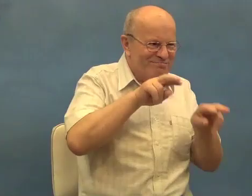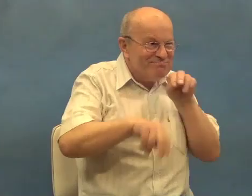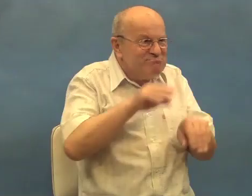Groźny kot zbliżył się.